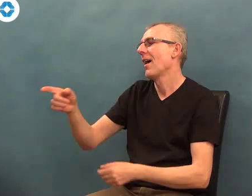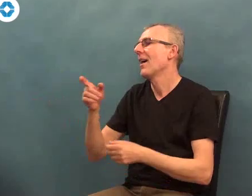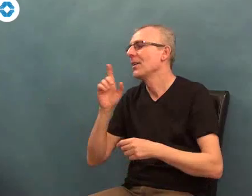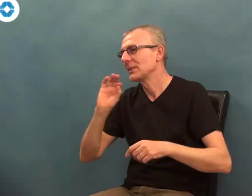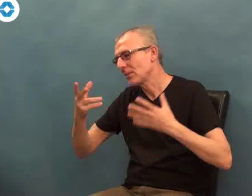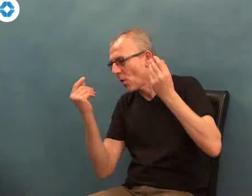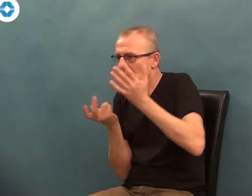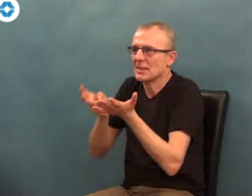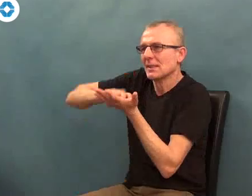Oni wstali, cali mokrzy.